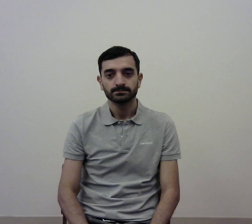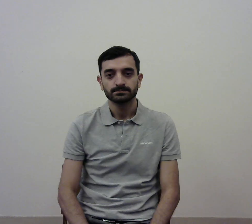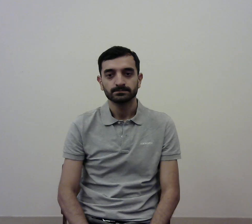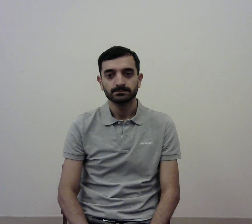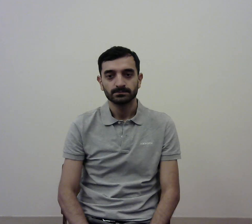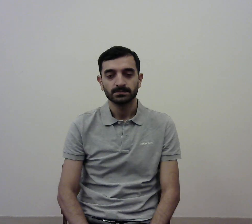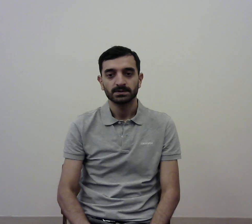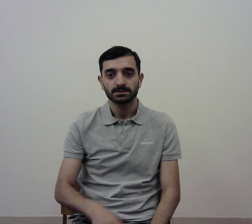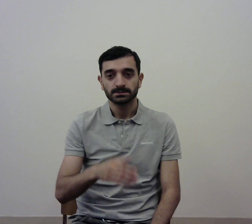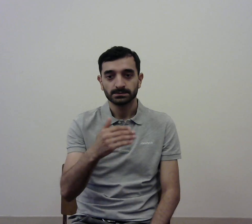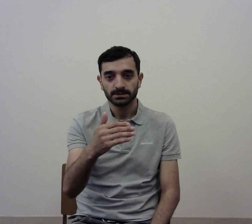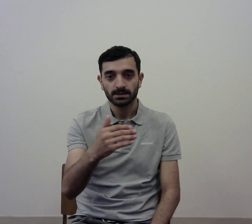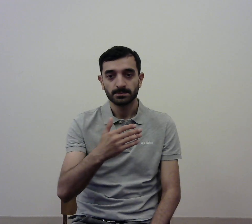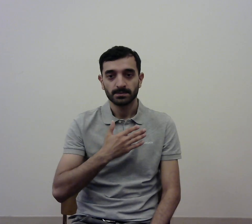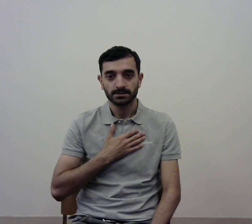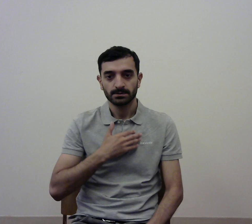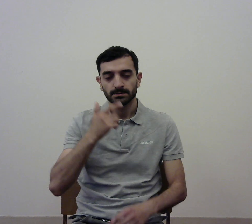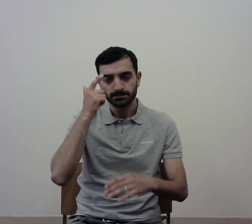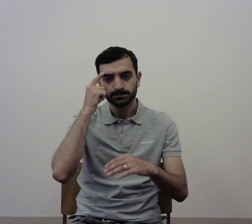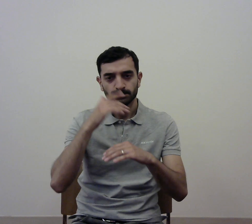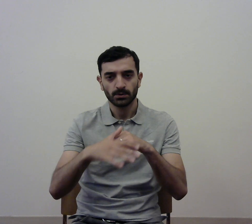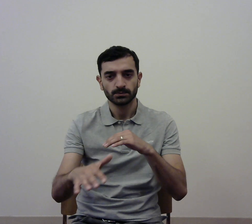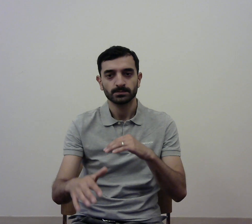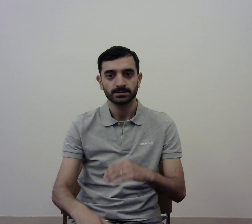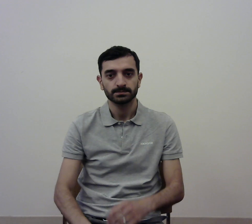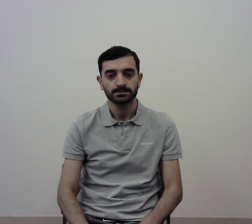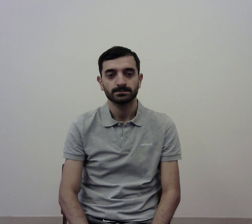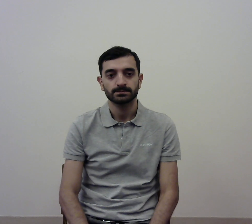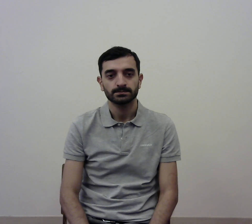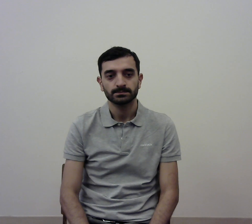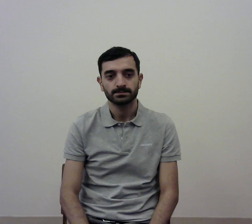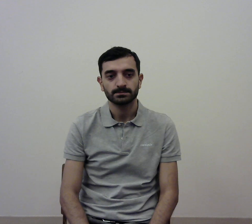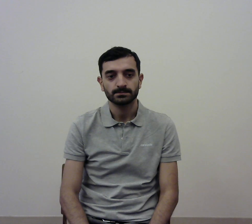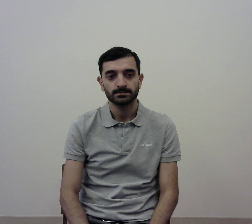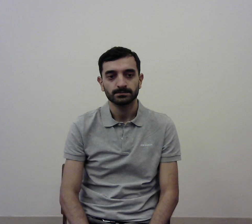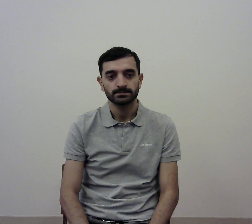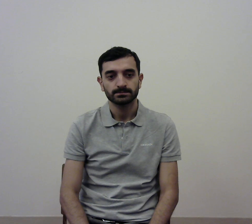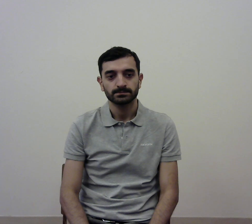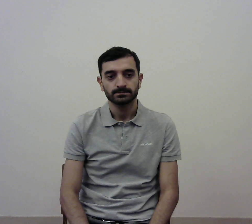Siz məni başa düşürsüz?